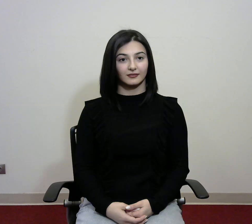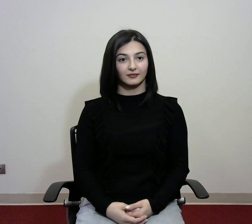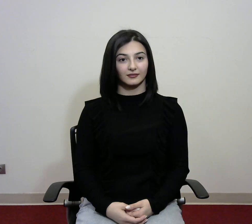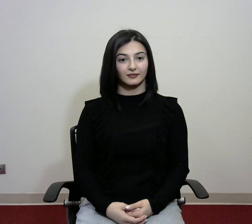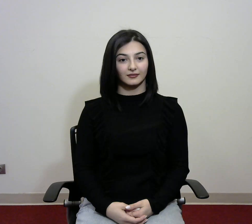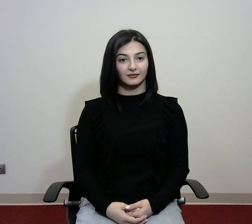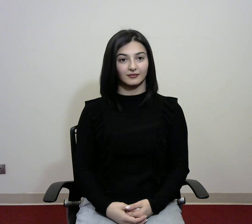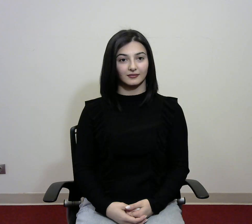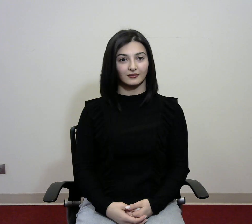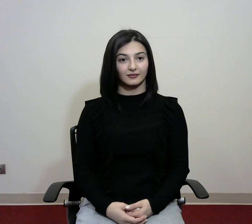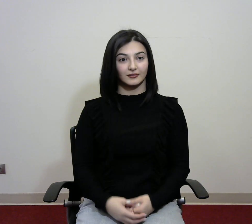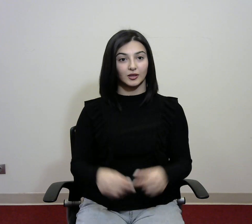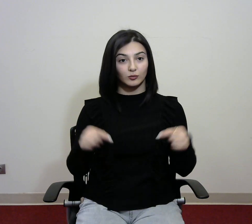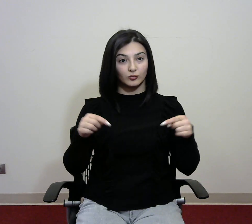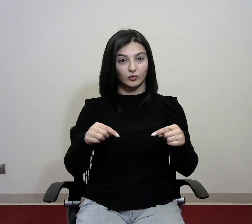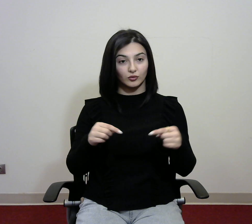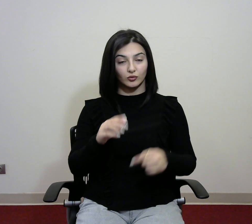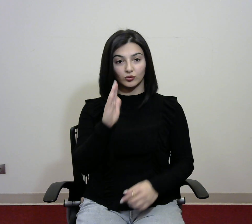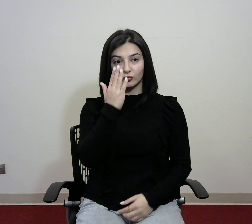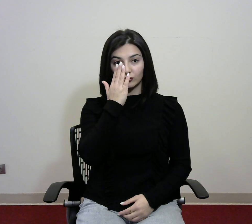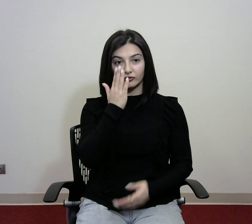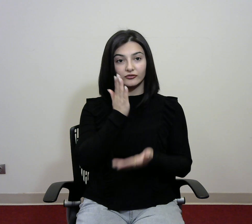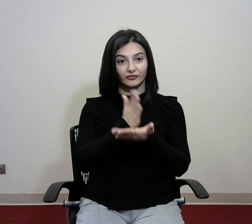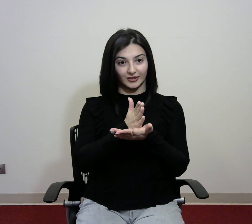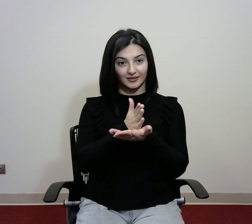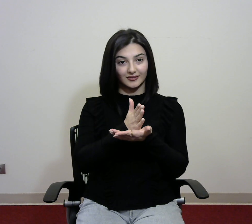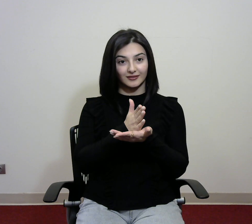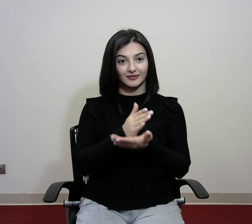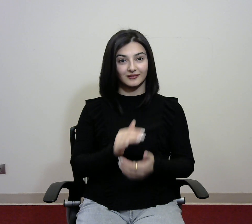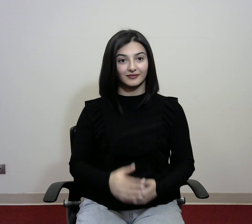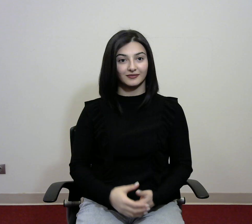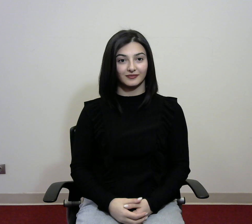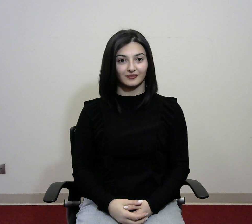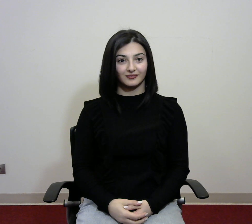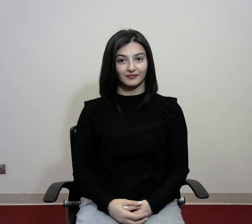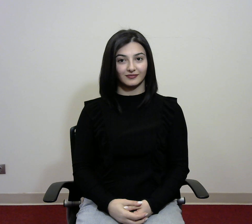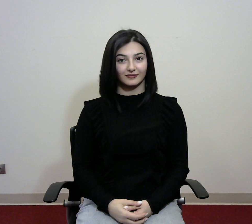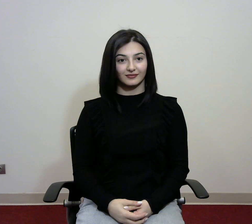Burda güzgü varmı?